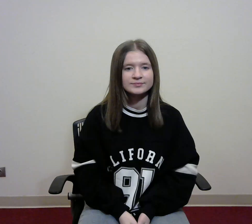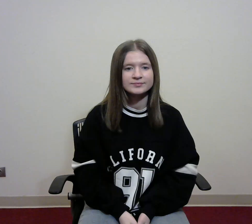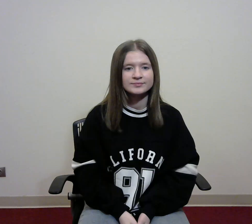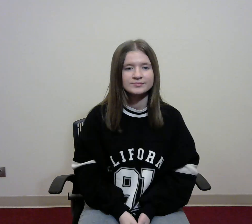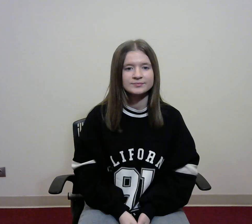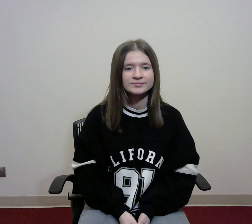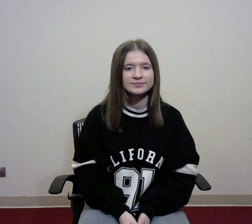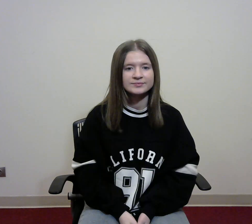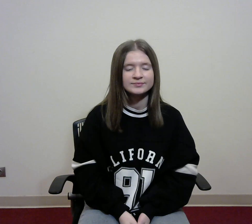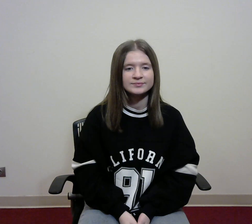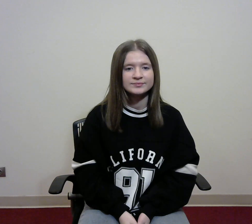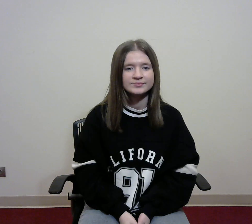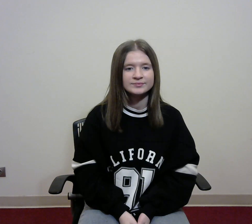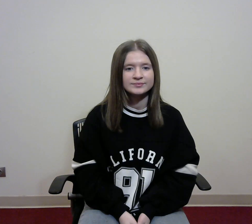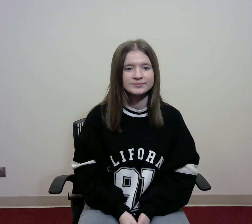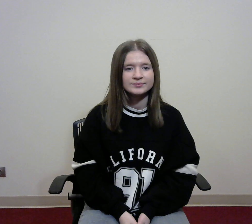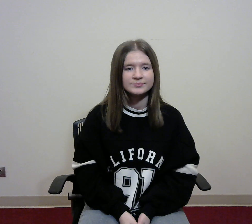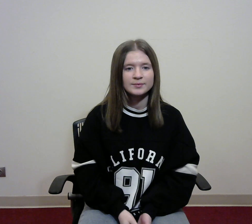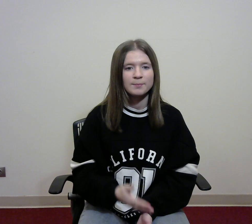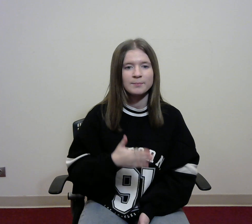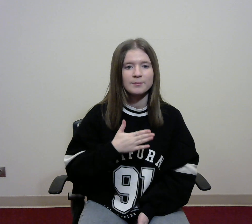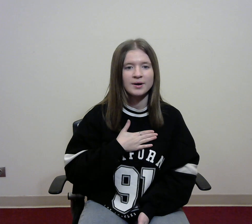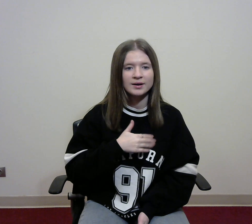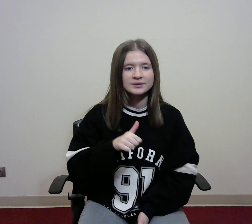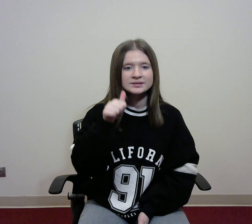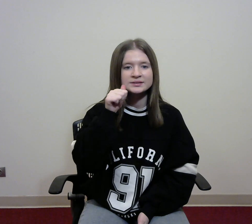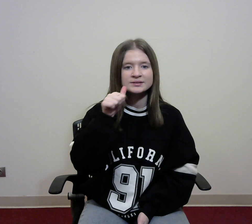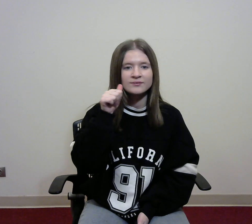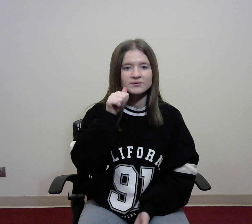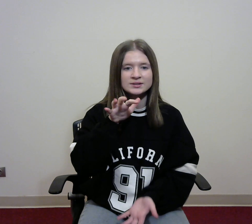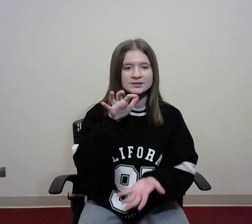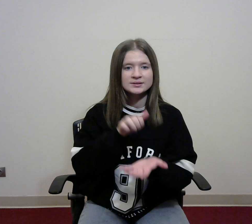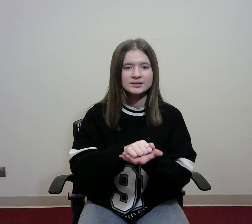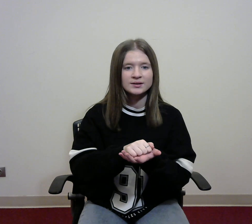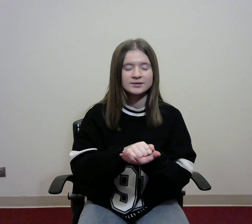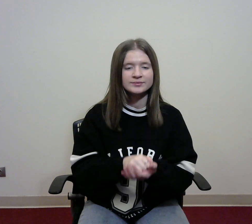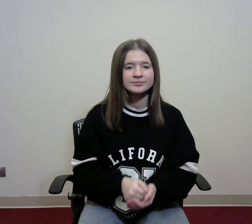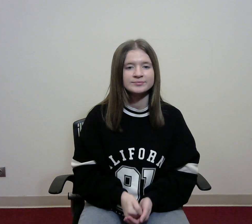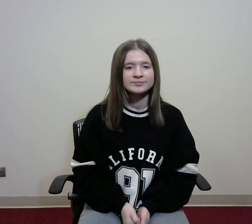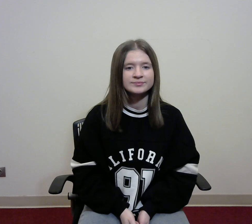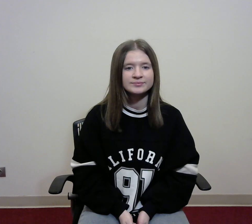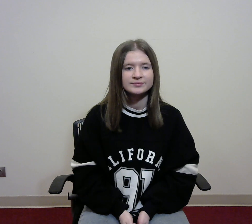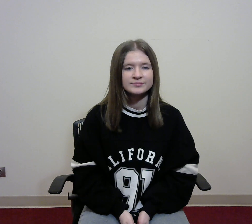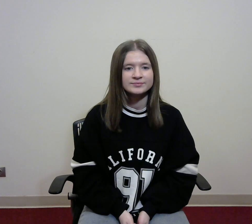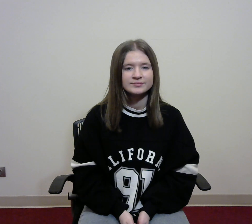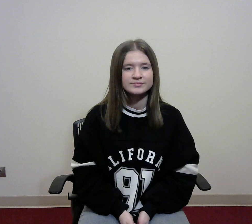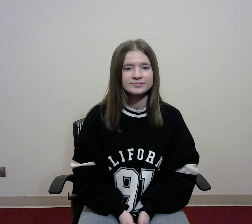Mən sabah məşğulam